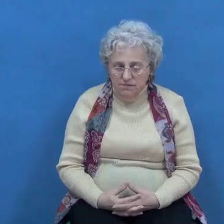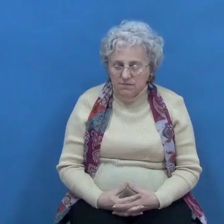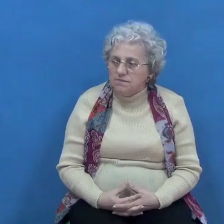Już.